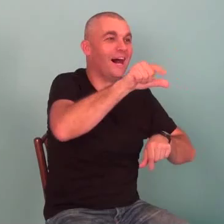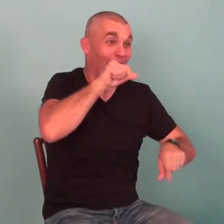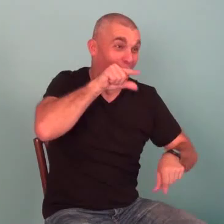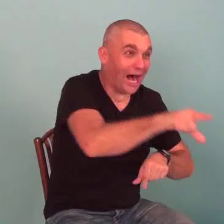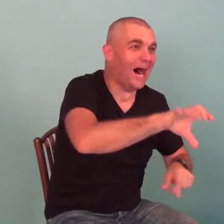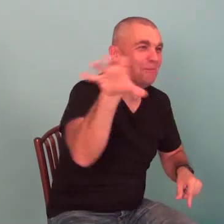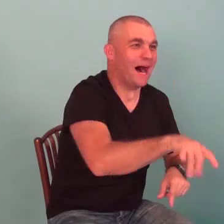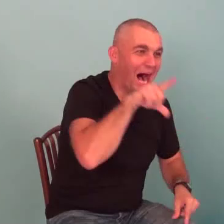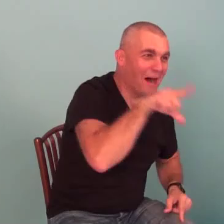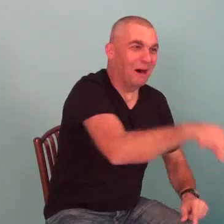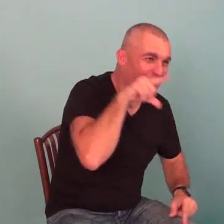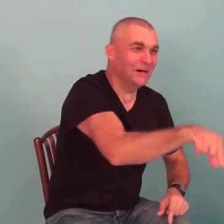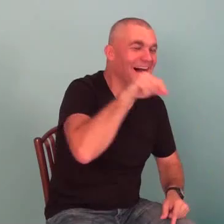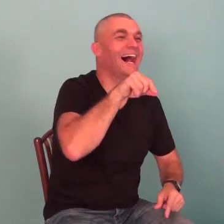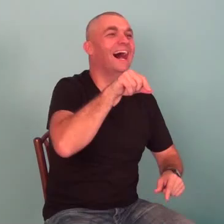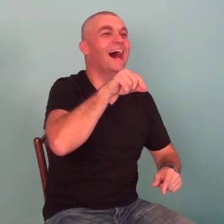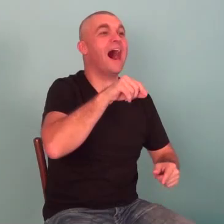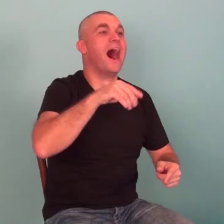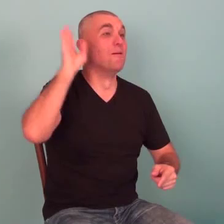Kukułka o dwunastej wyskakuje wiele razy z zegara i kradnie owoce.